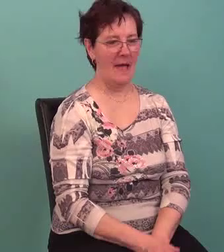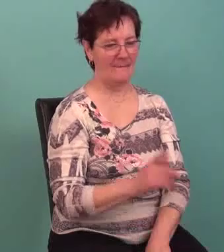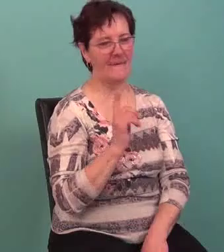Ale...